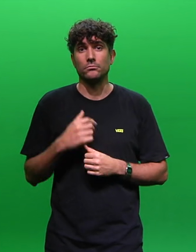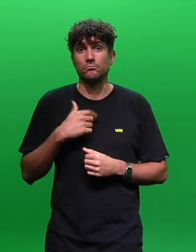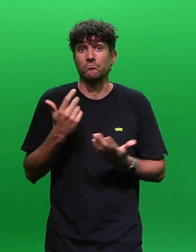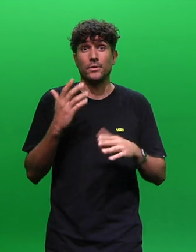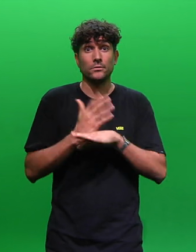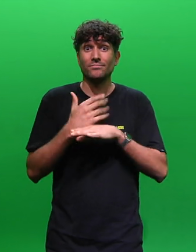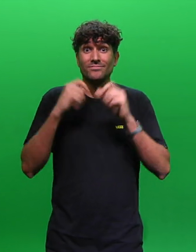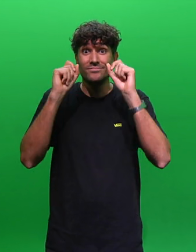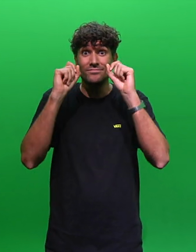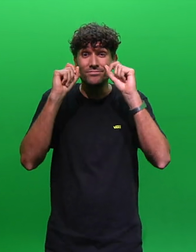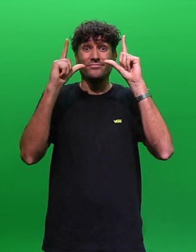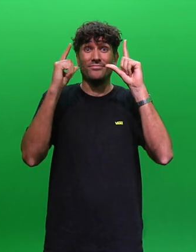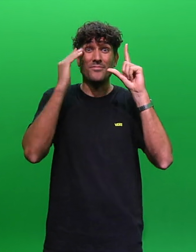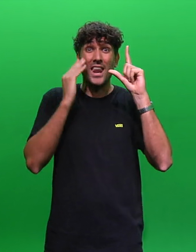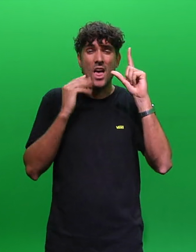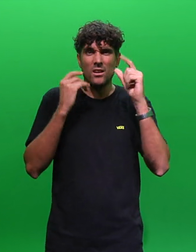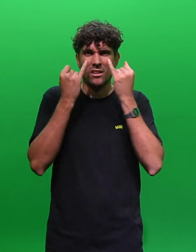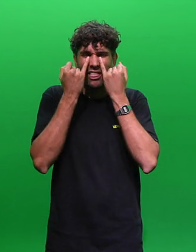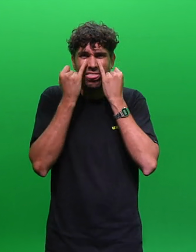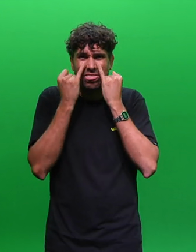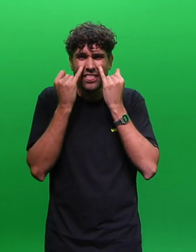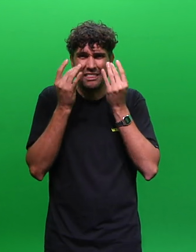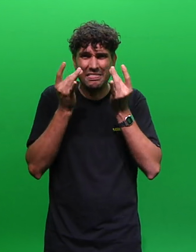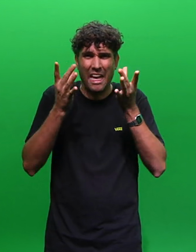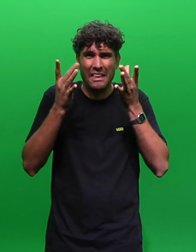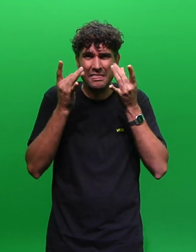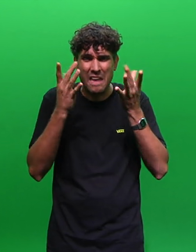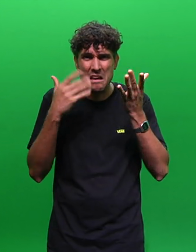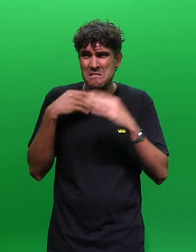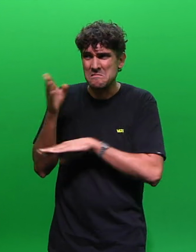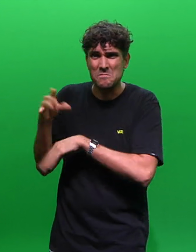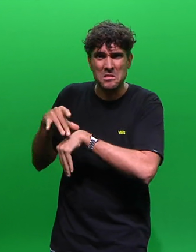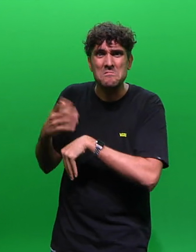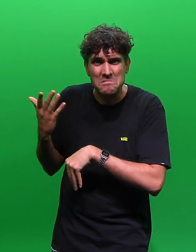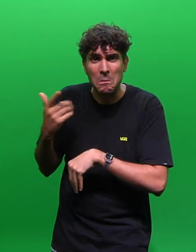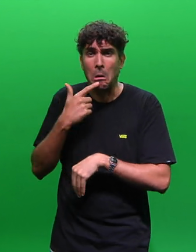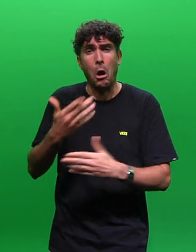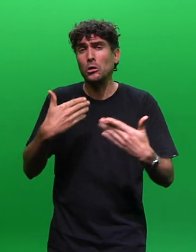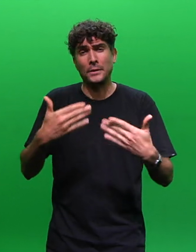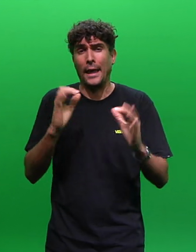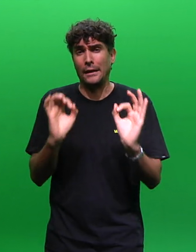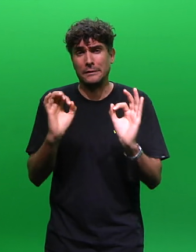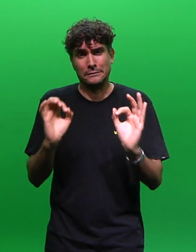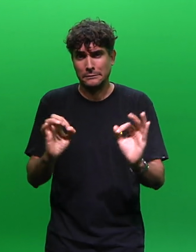Quan em llevo al matí sempre em ploren els ulls i els tinc enganxosos, vaig anar al metge i em va dir que no passava res, que era normal.